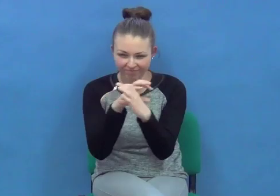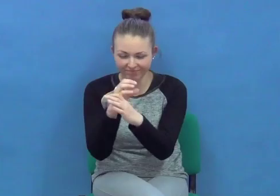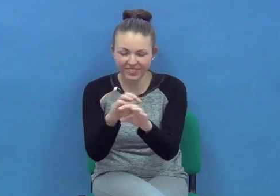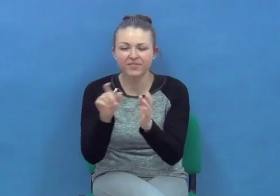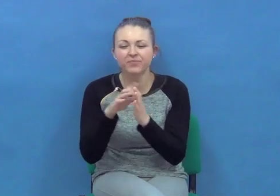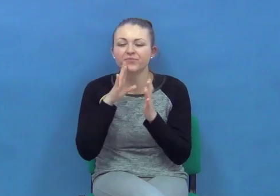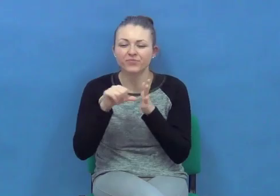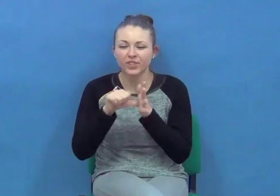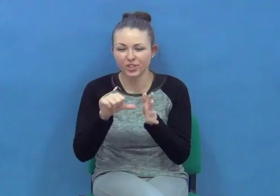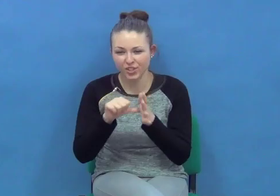Jechali na wycieczkę.